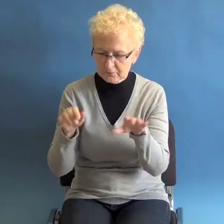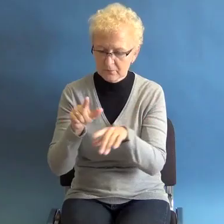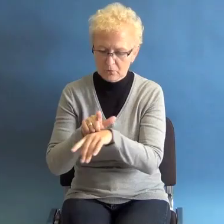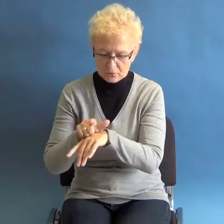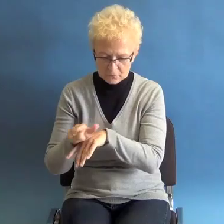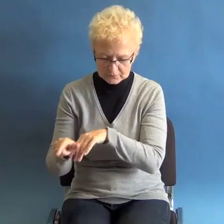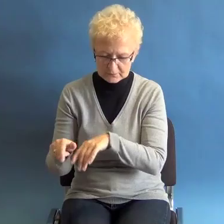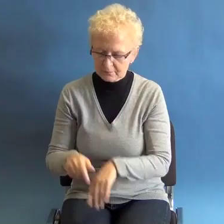Dwunasta.